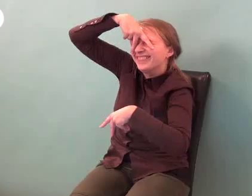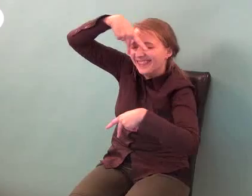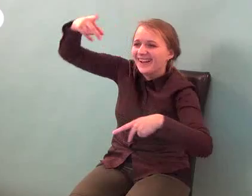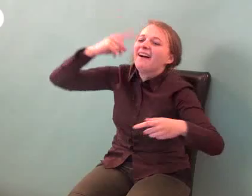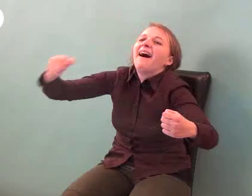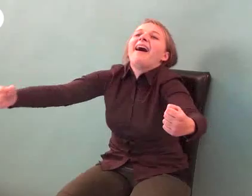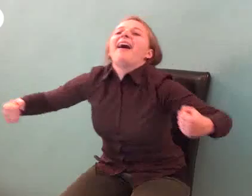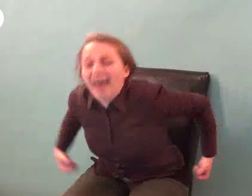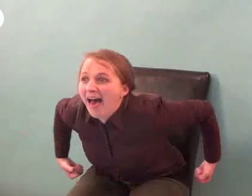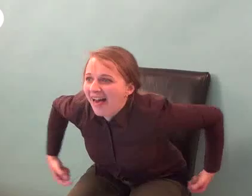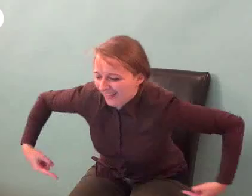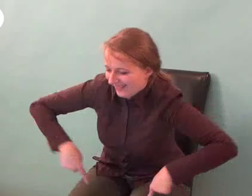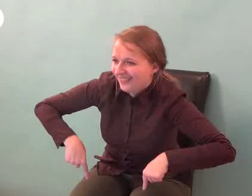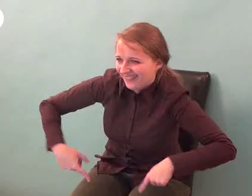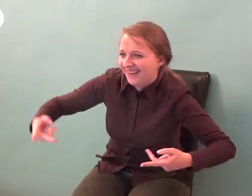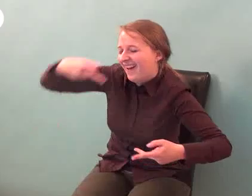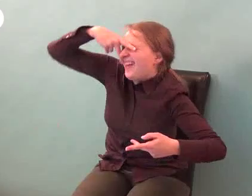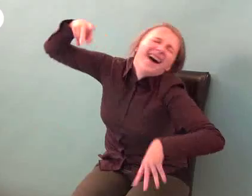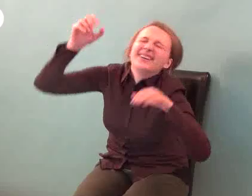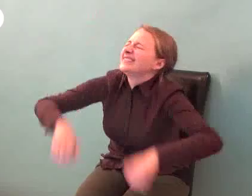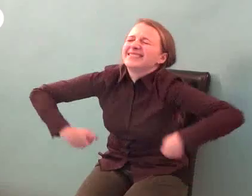Chłopiec nadział się na rogi jelenia. Jeleń biegnie z zasłoniętymi oczami.